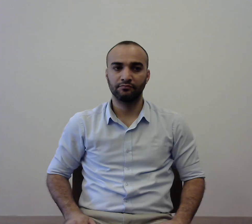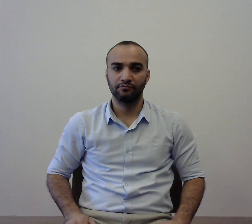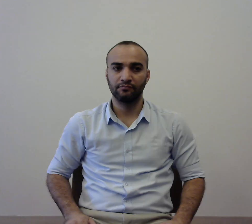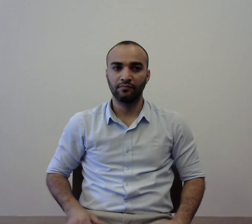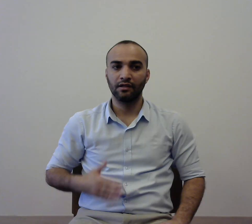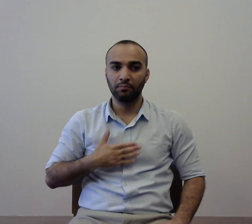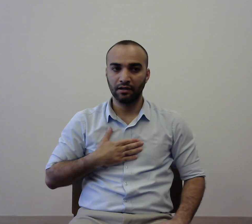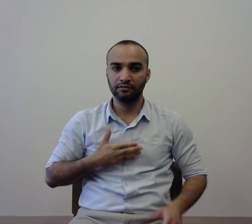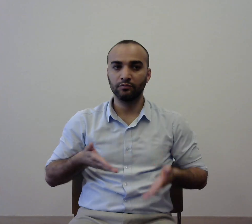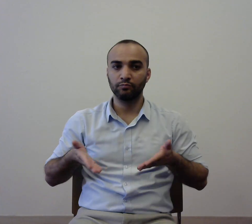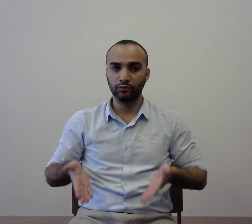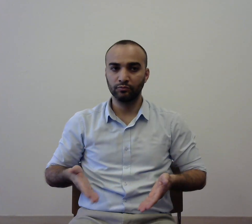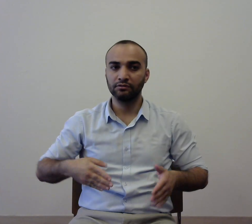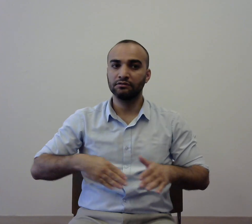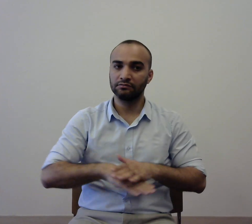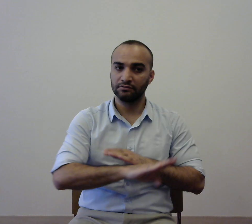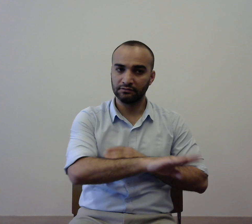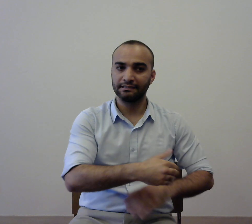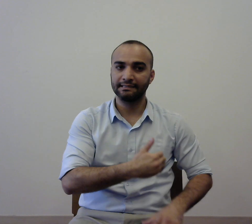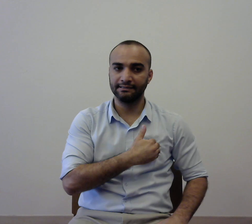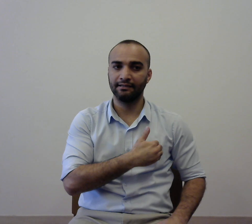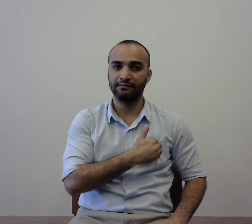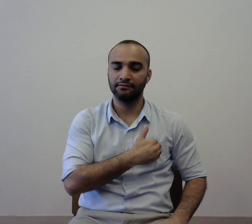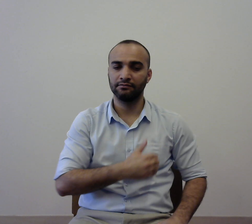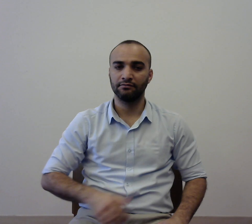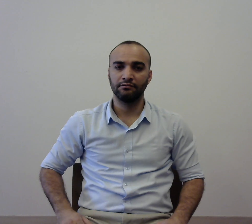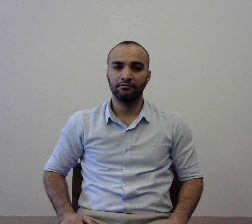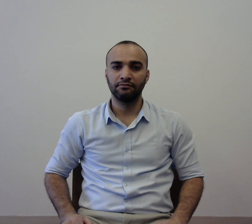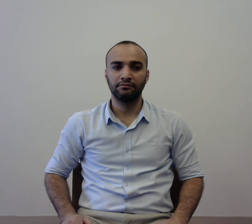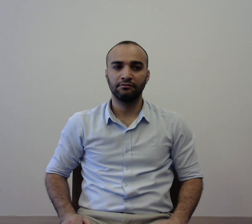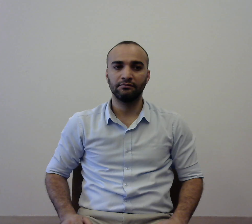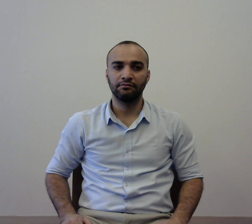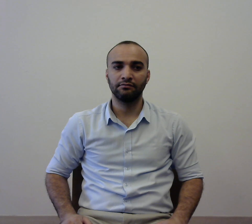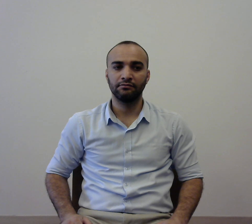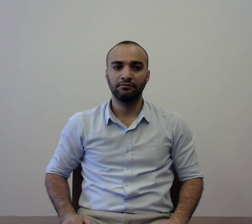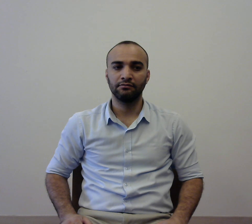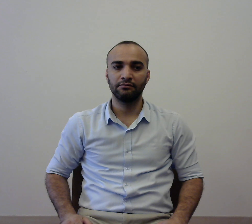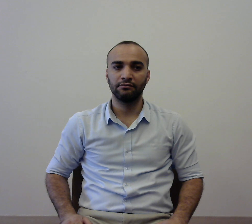Mən burdan getmək istəyirəm